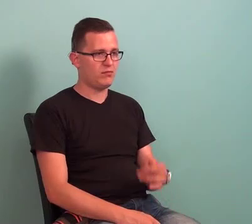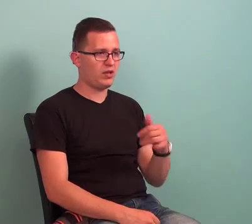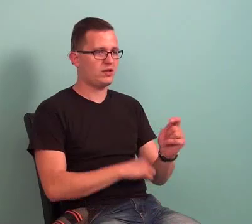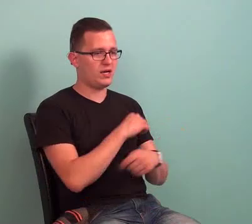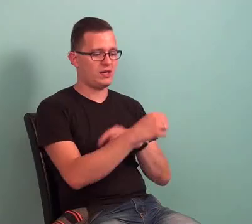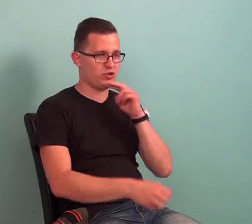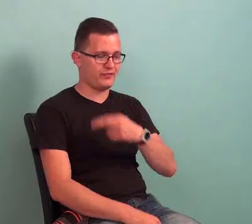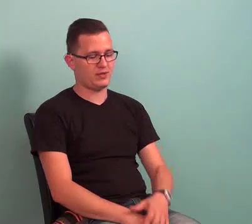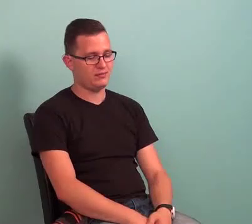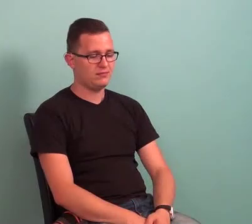Inaczej będzie kara grzywny.